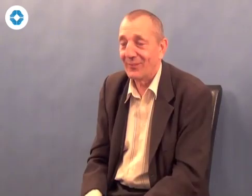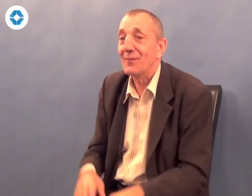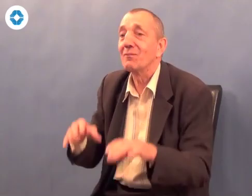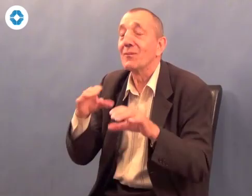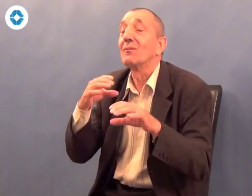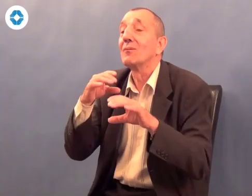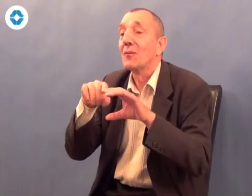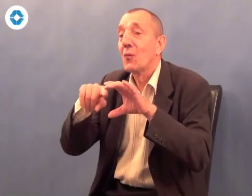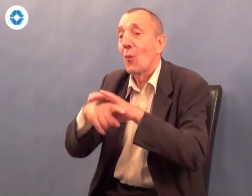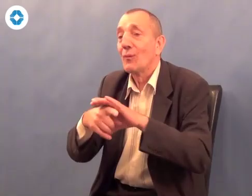Dziurawy...